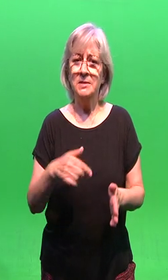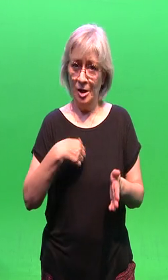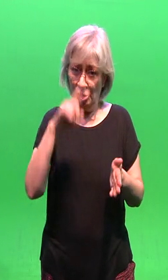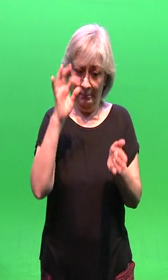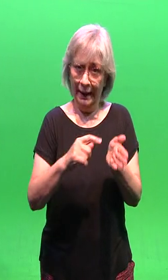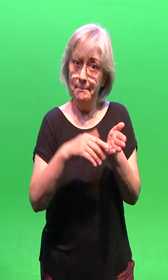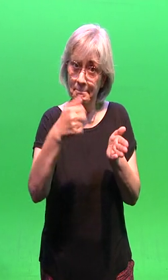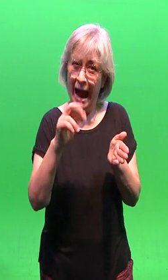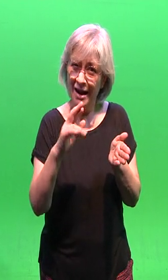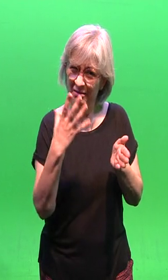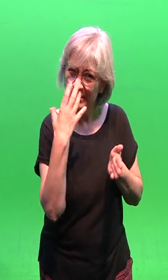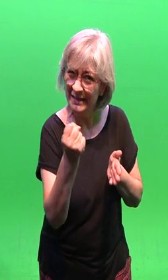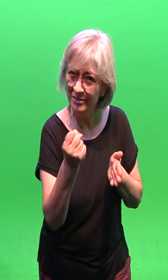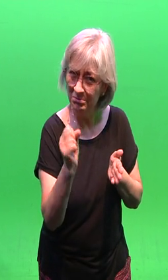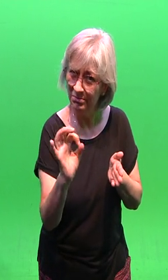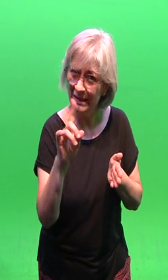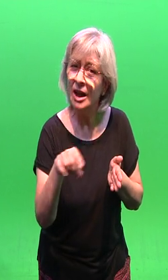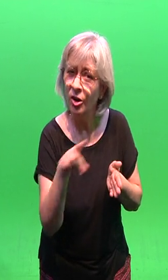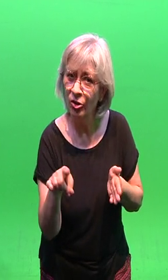Em dic Mar, no sé si m'entens bé?